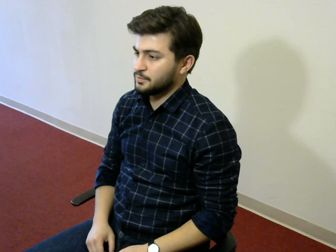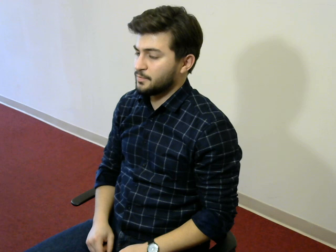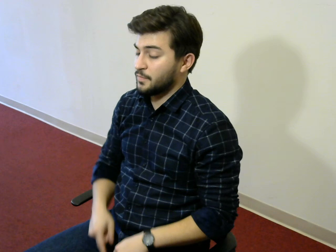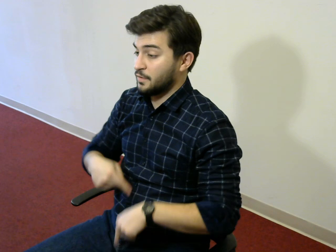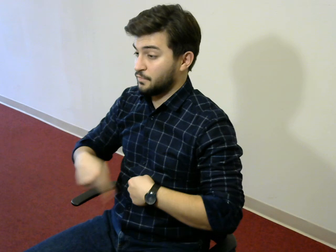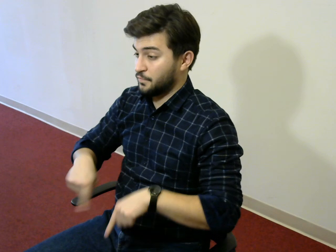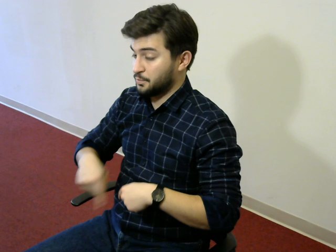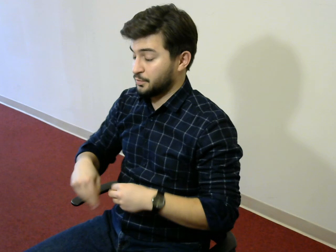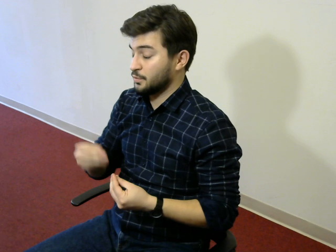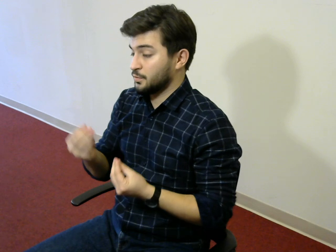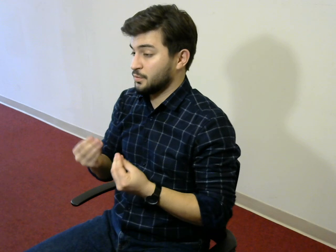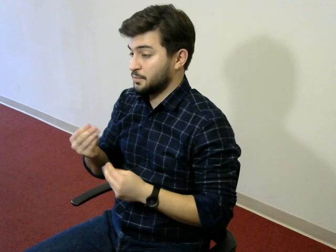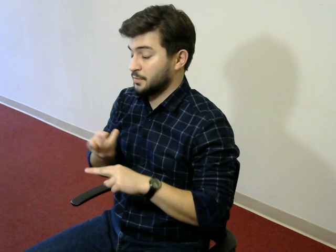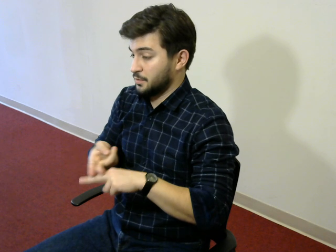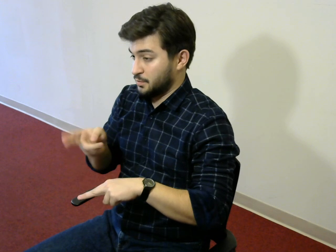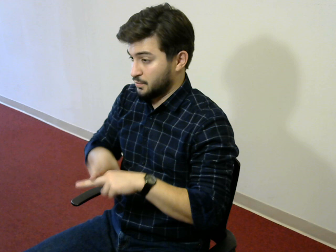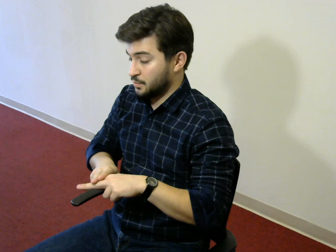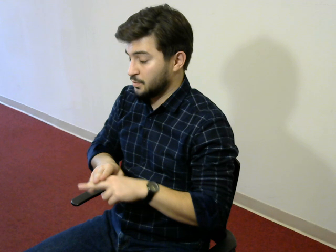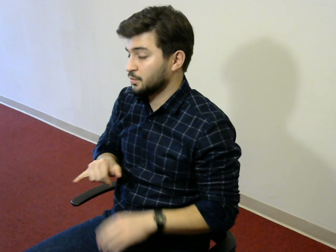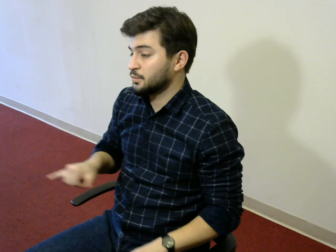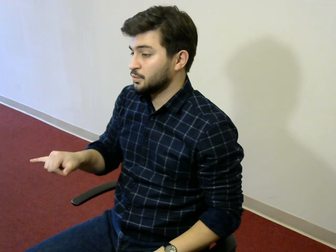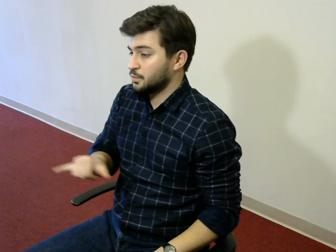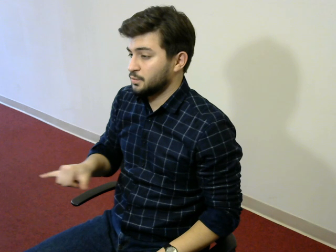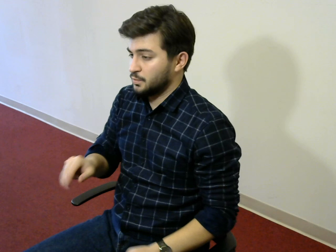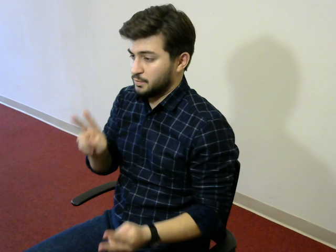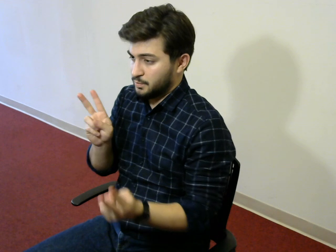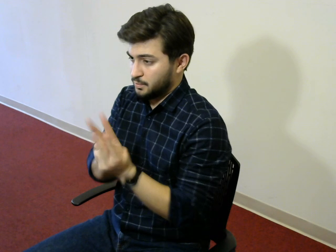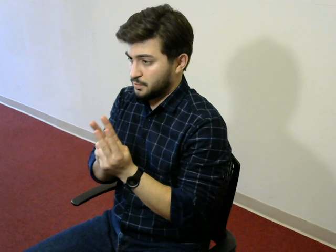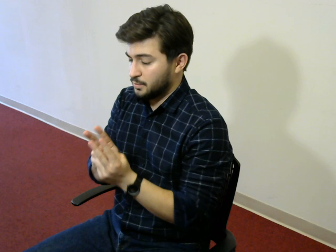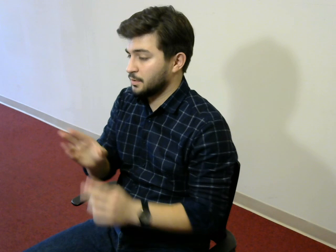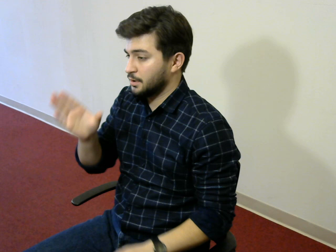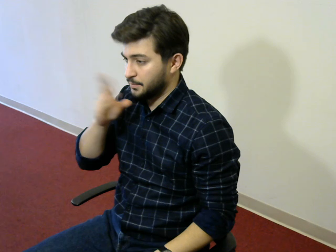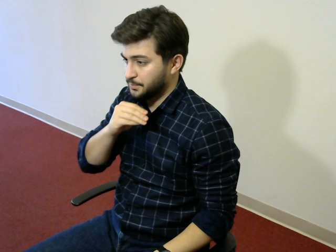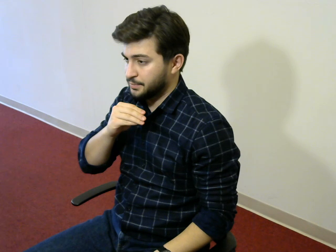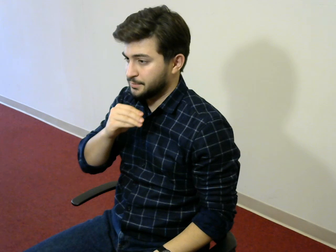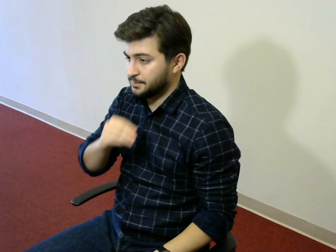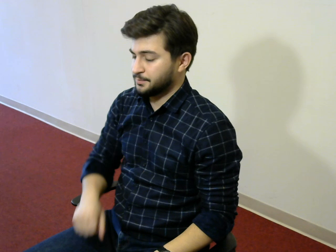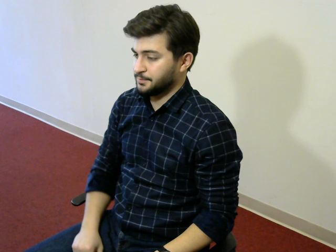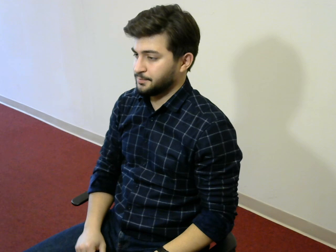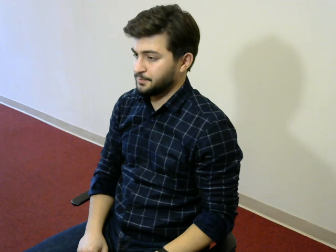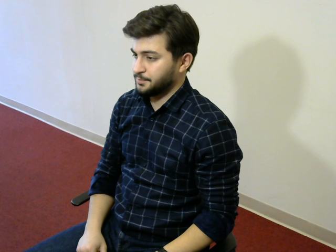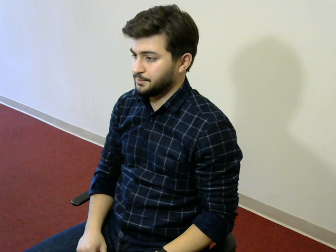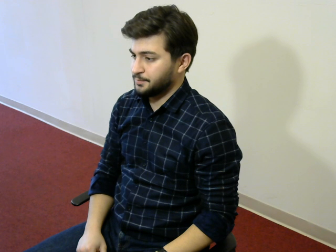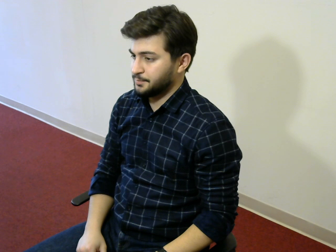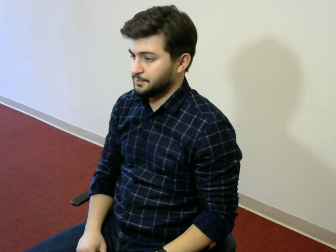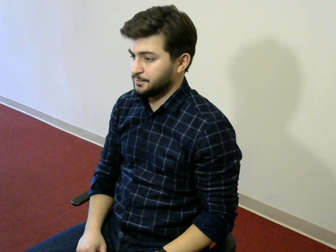Futbol oynamaq üçün harda görüşə bilərik?